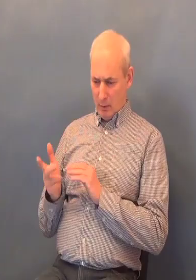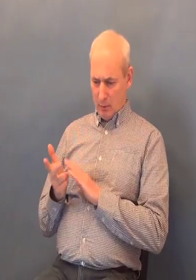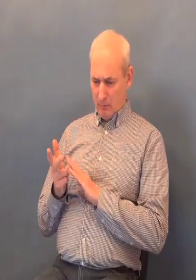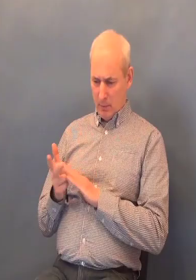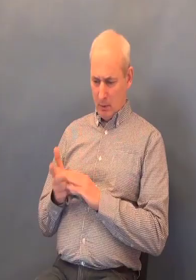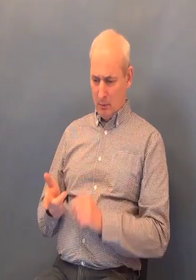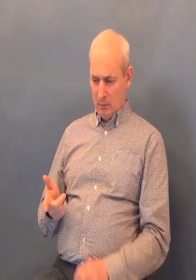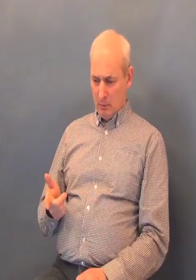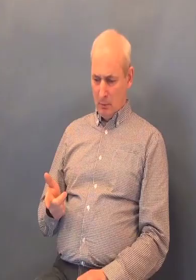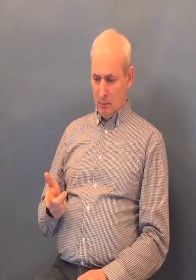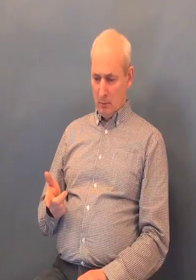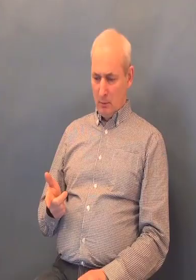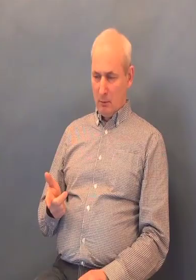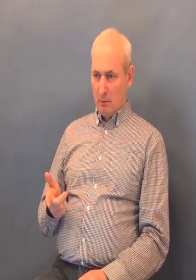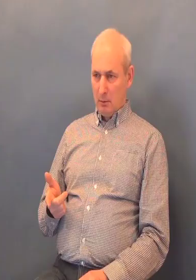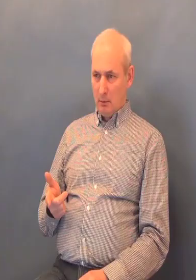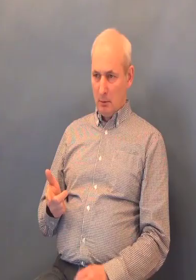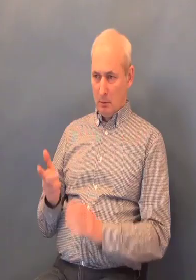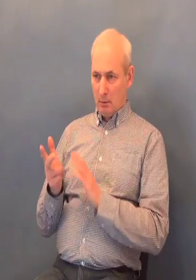To osiemnasty.